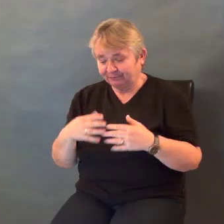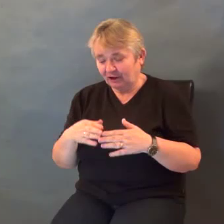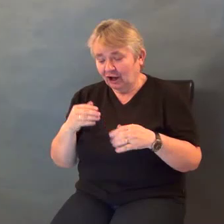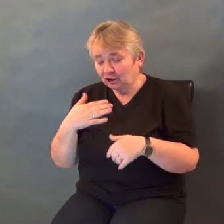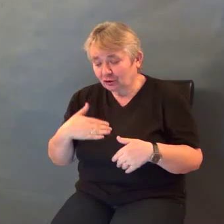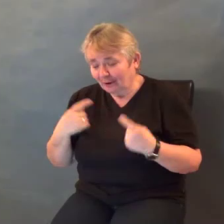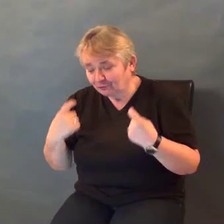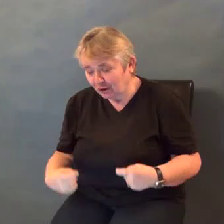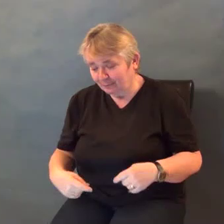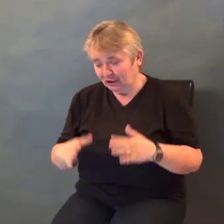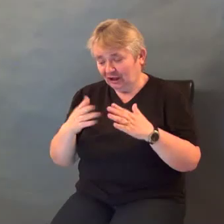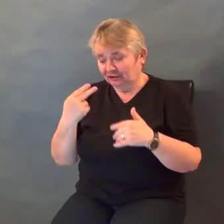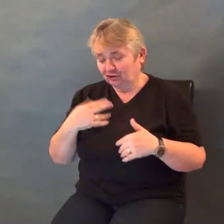W sobotę siedzę w domu.